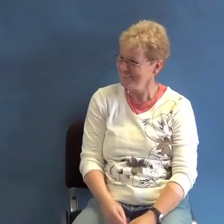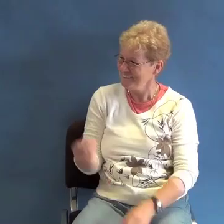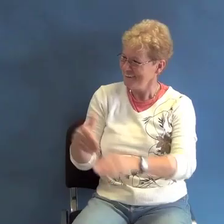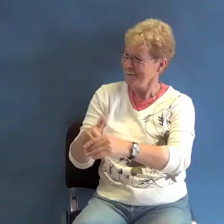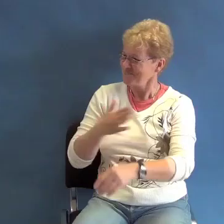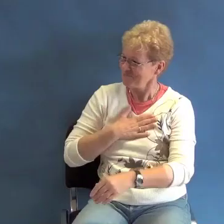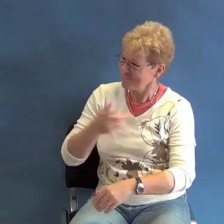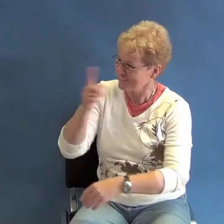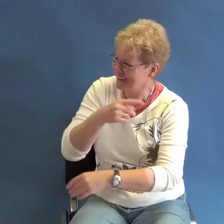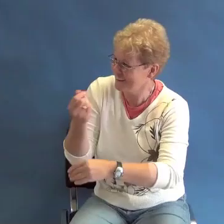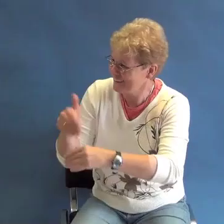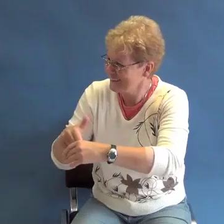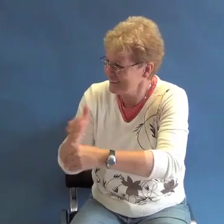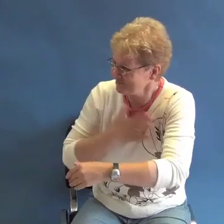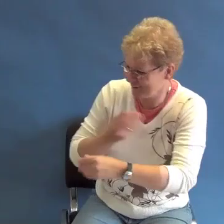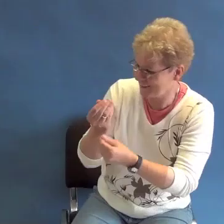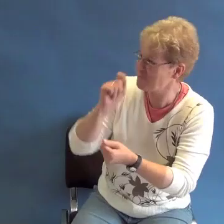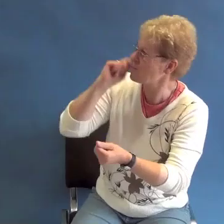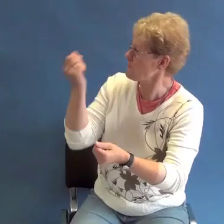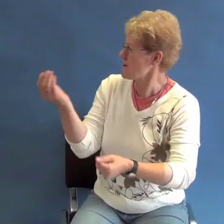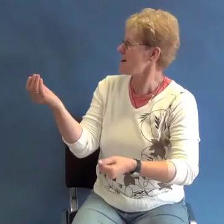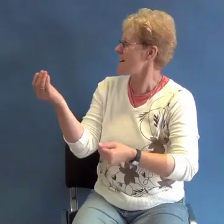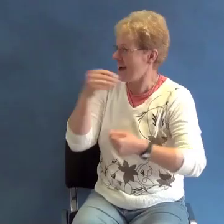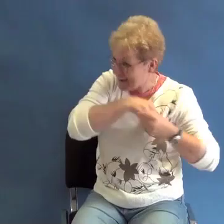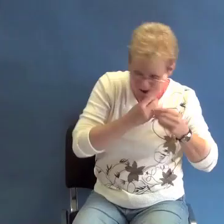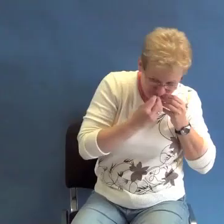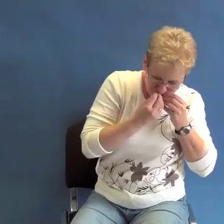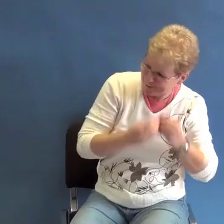Mam odłożone pieniądze, mam oszczędności na podróż, ale mam mało pieniędzy na jedzenie.